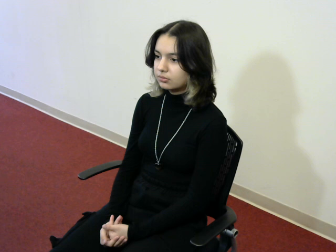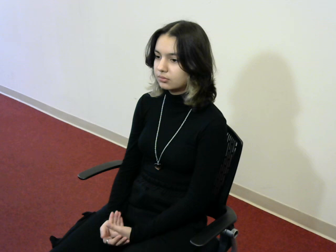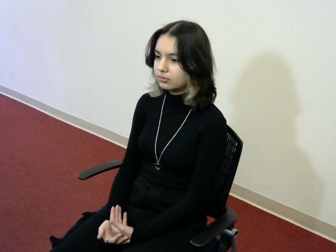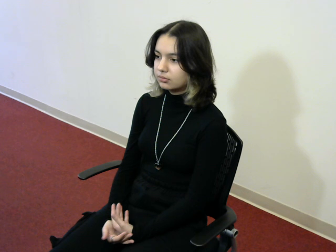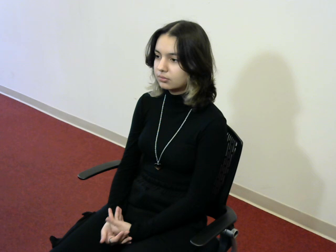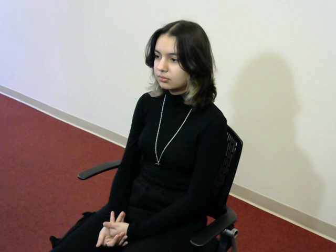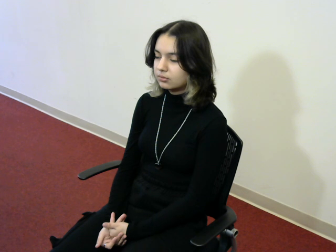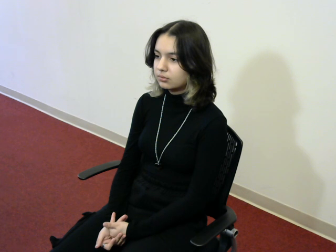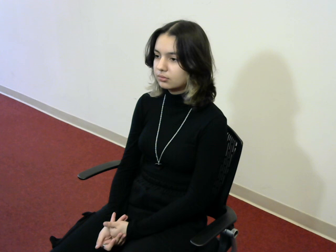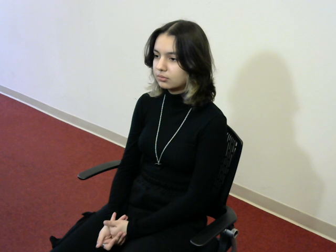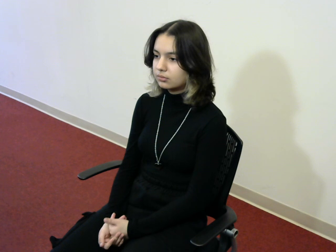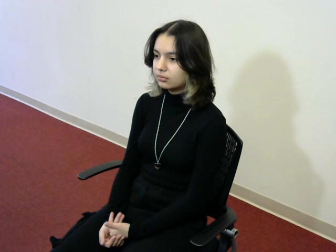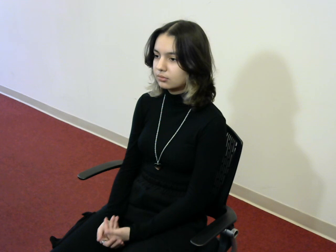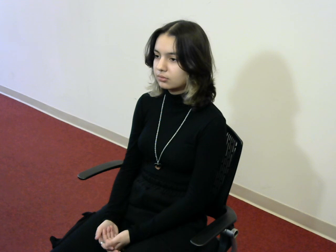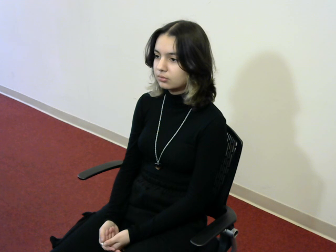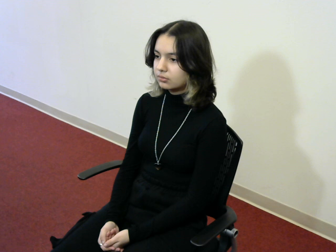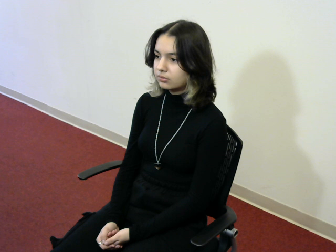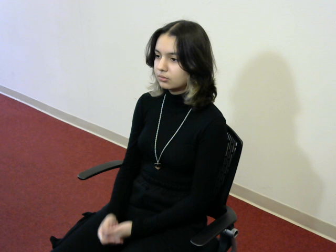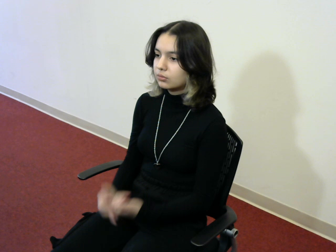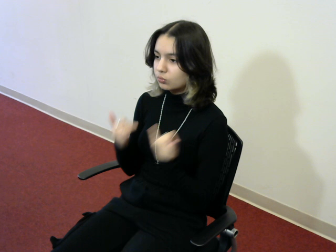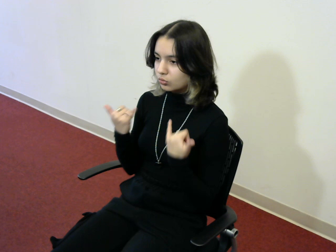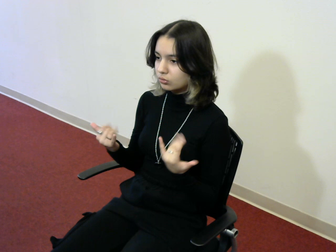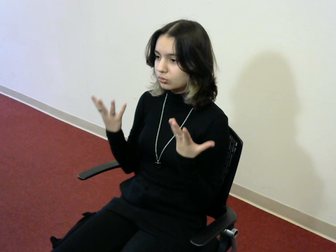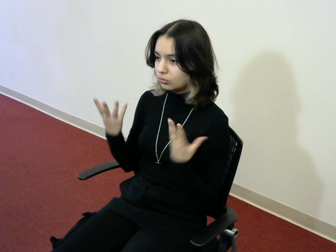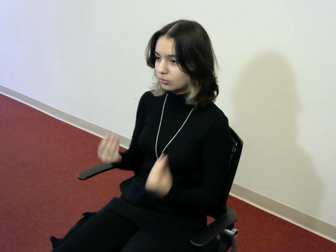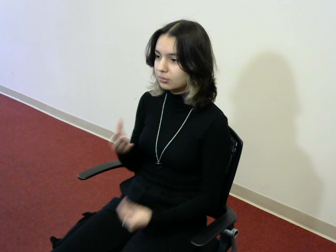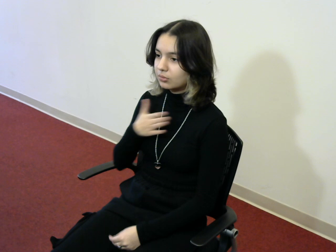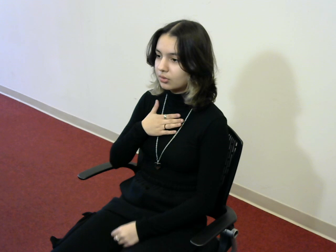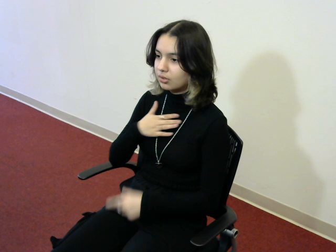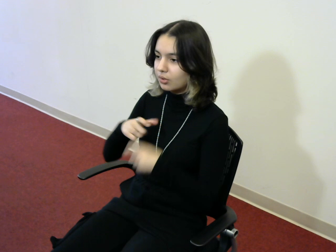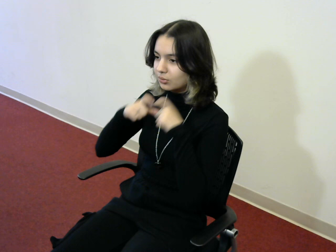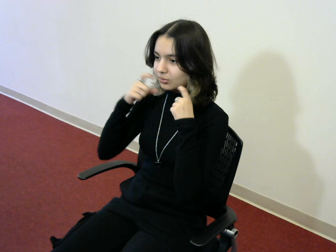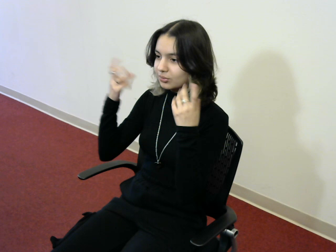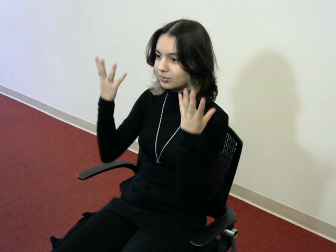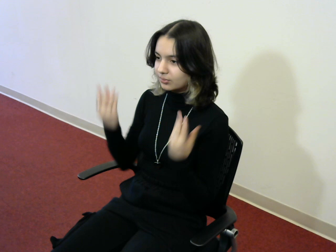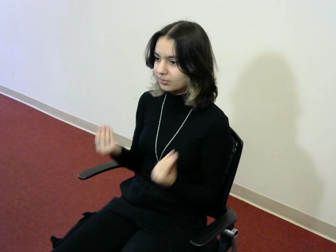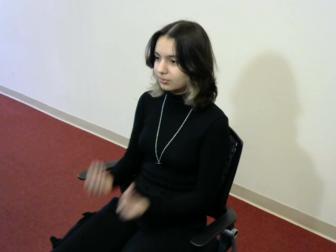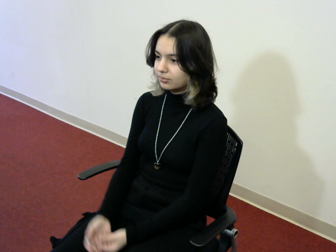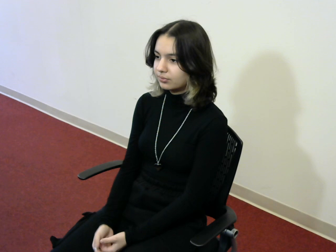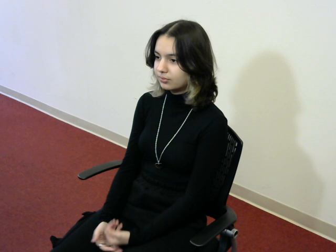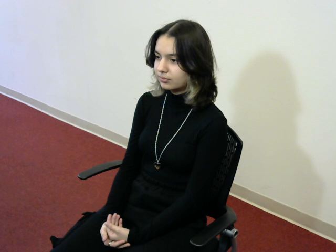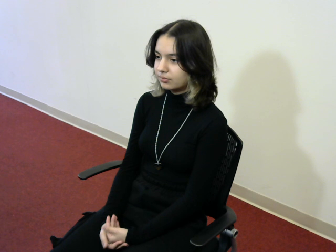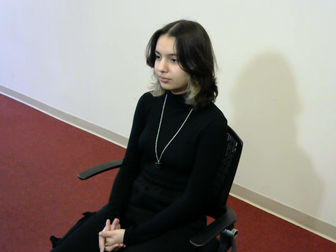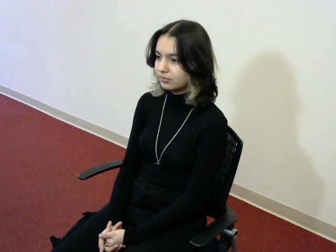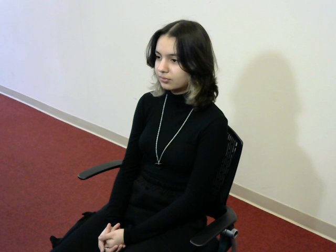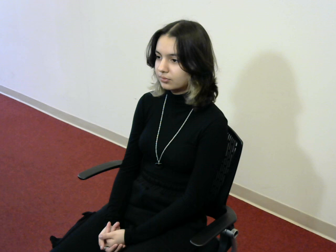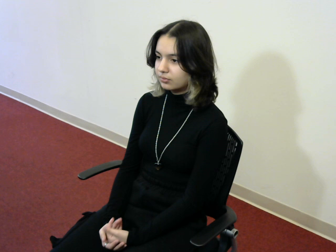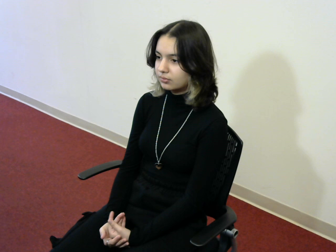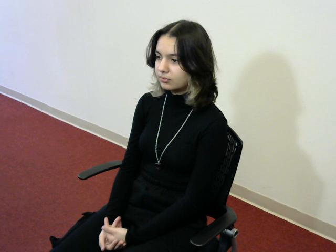Bu gün mənim ad günümdür